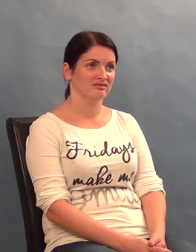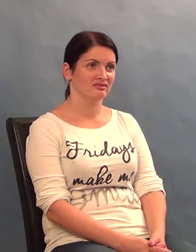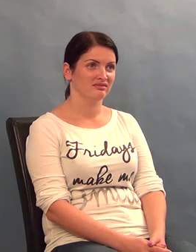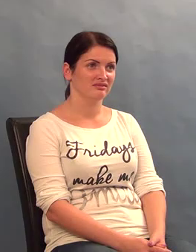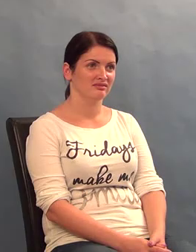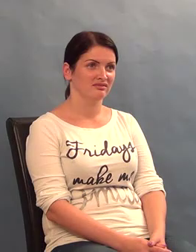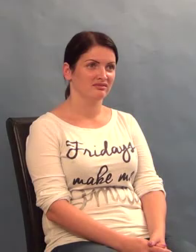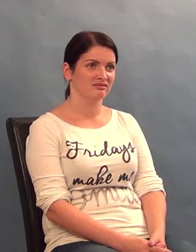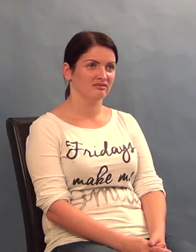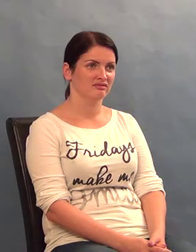Może.